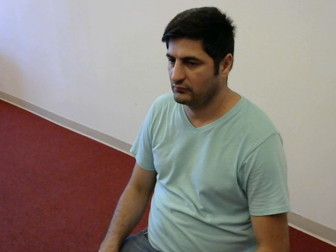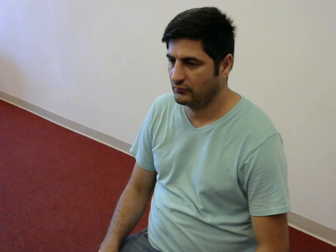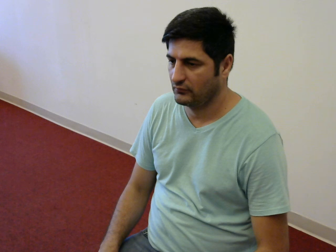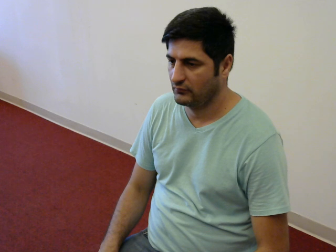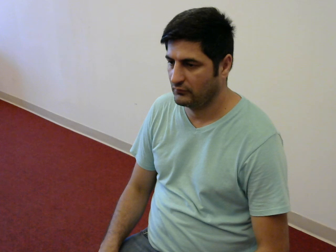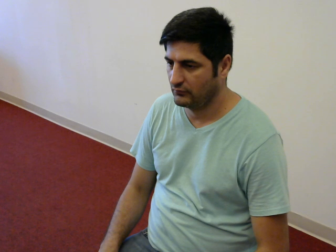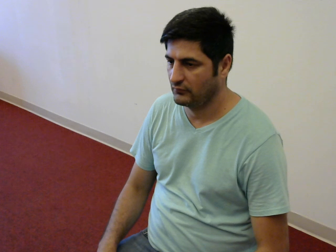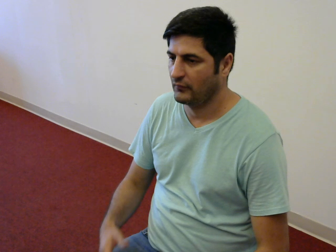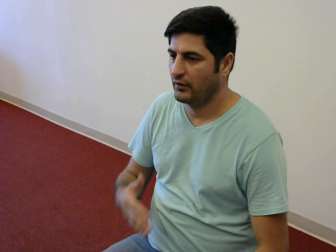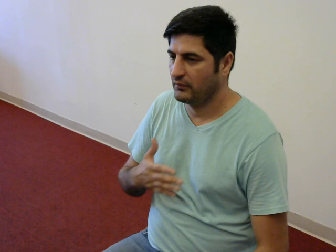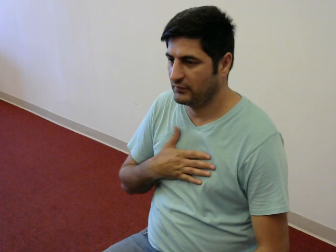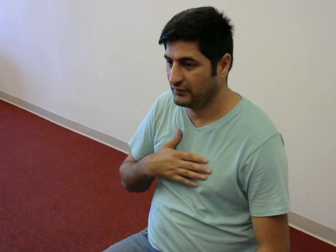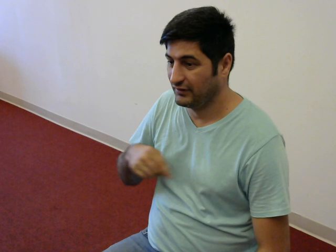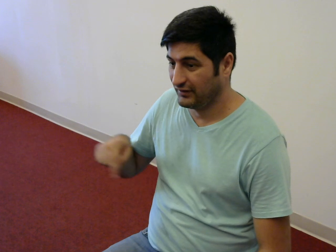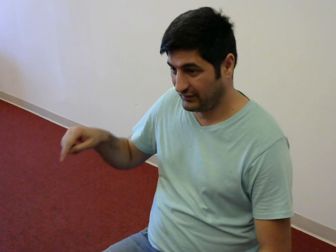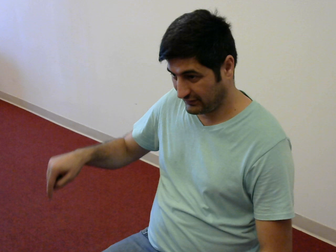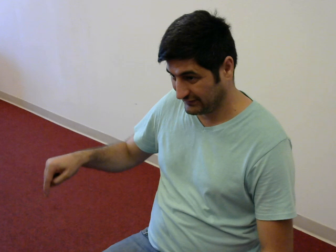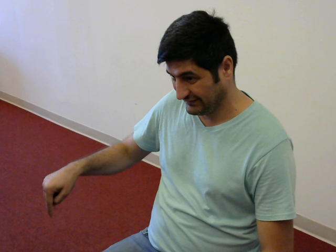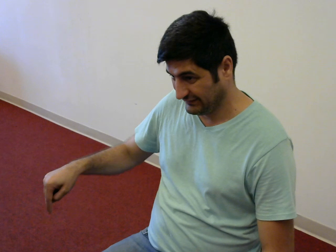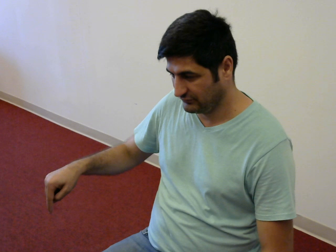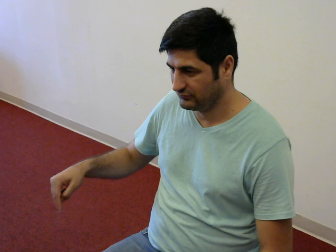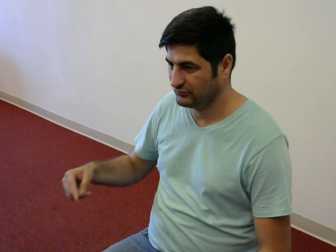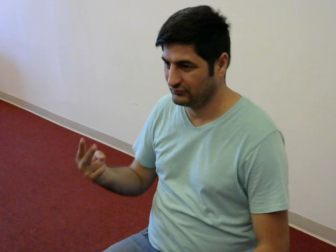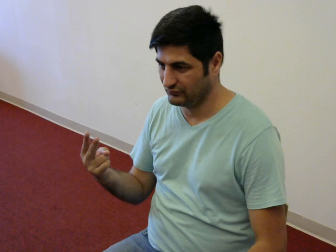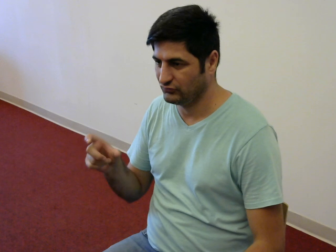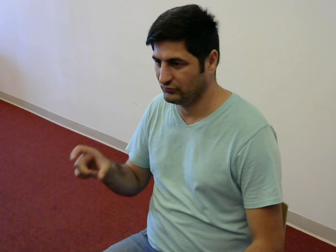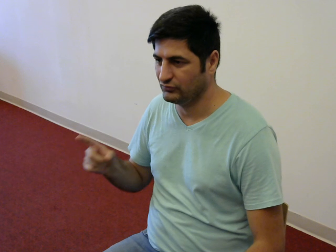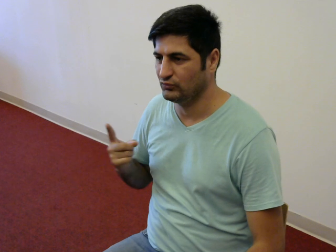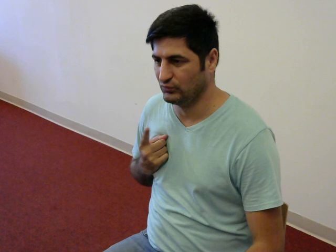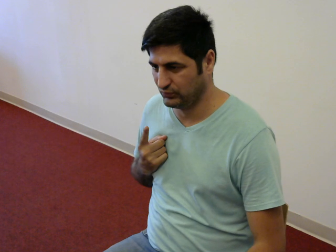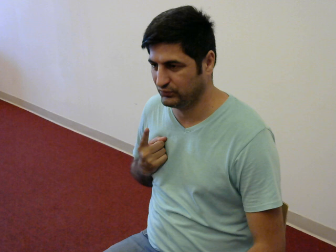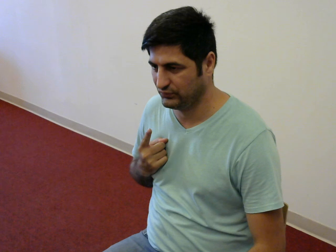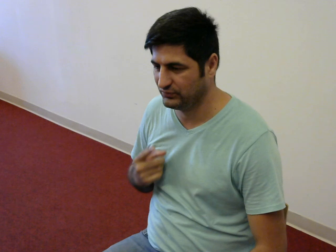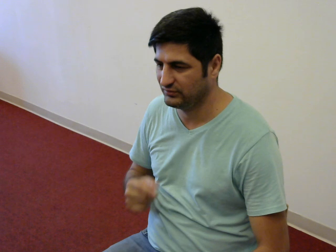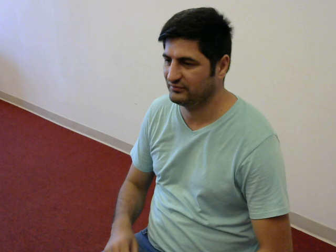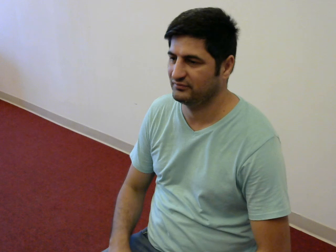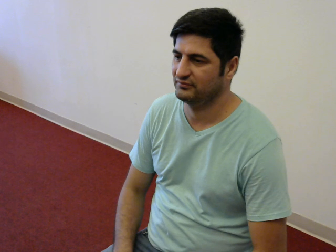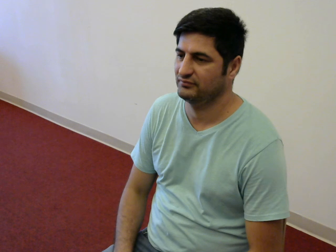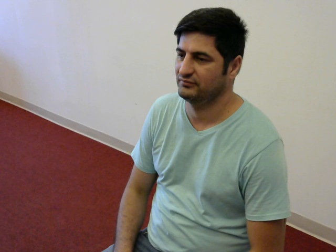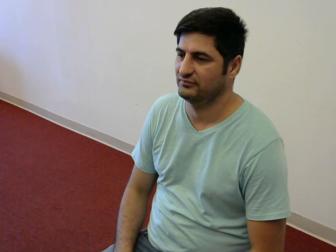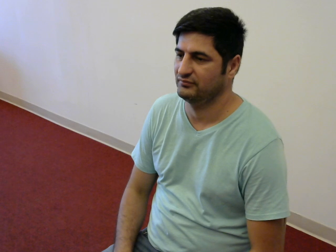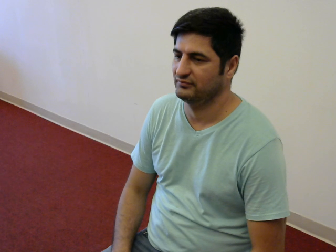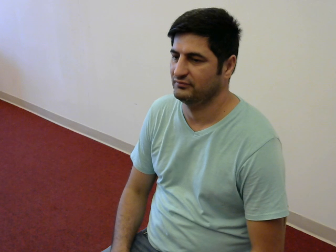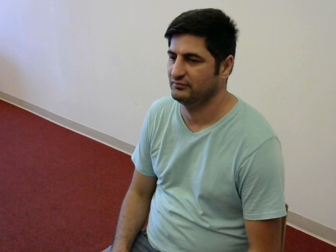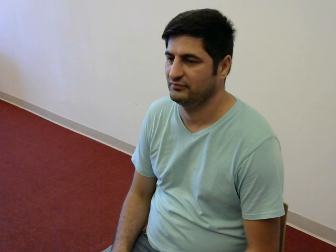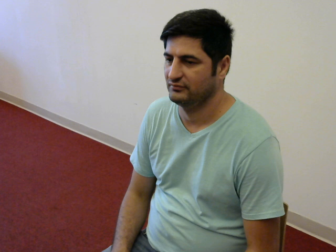Məni aşağıda 2 nəfər gözləyir